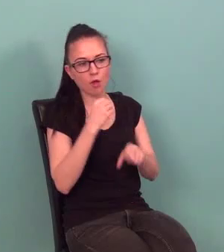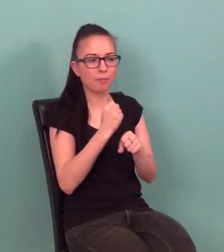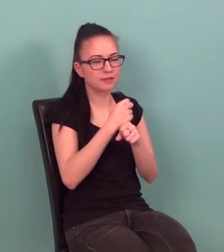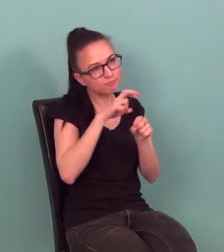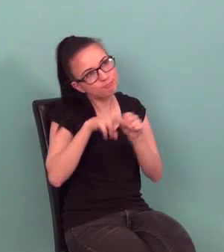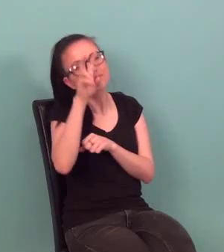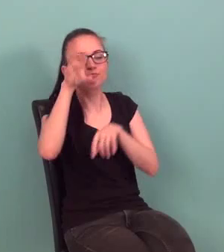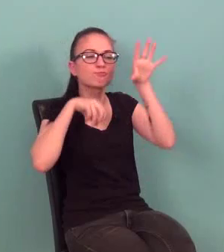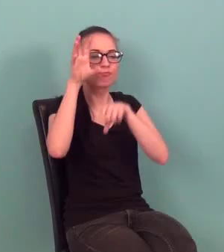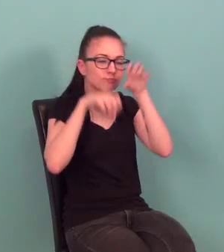Wchodzi na górę i zrywa gruszki.